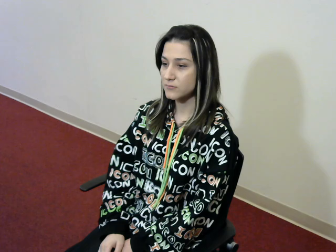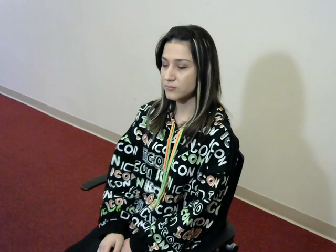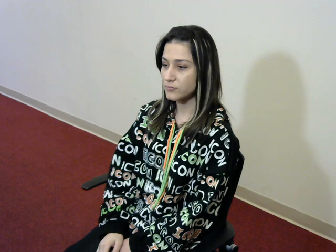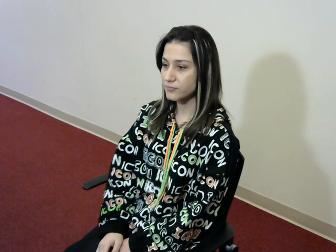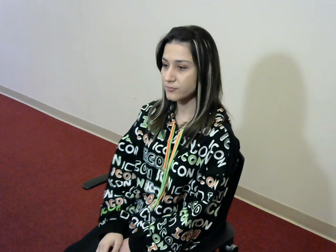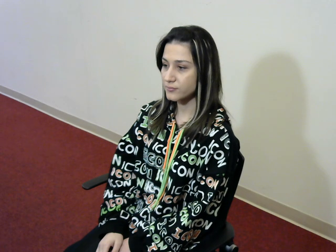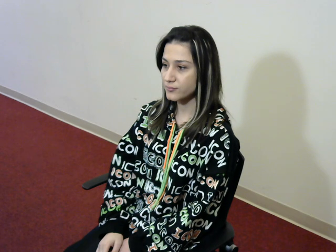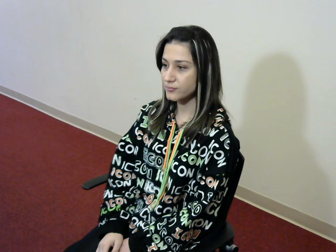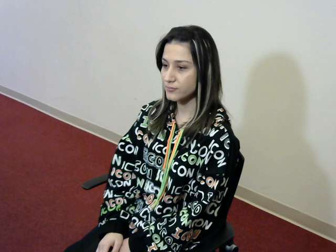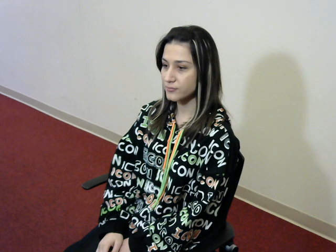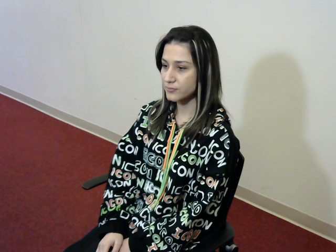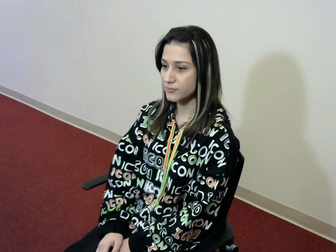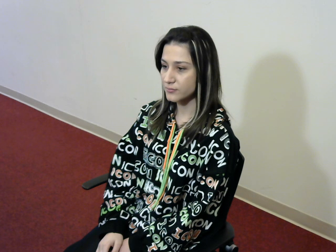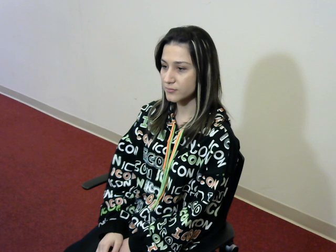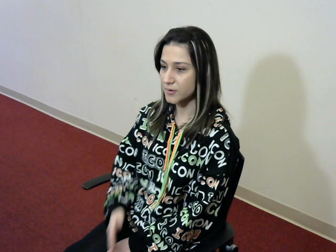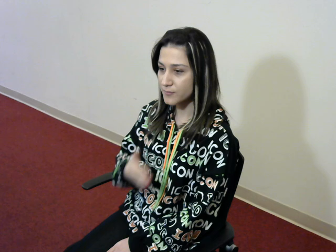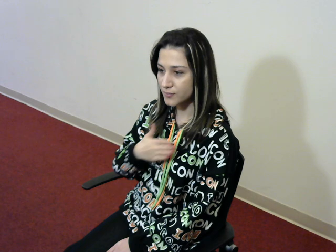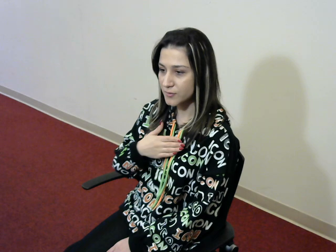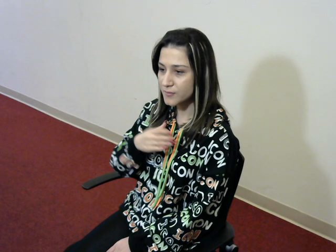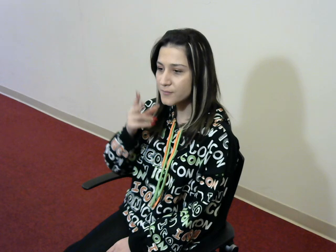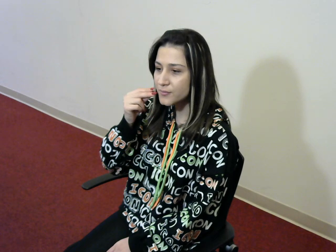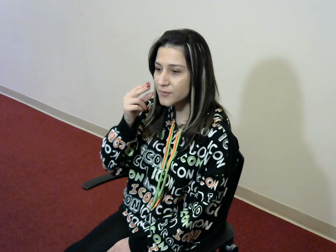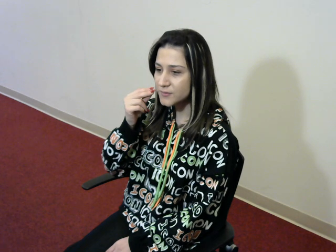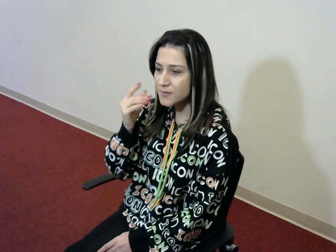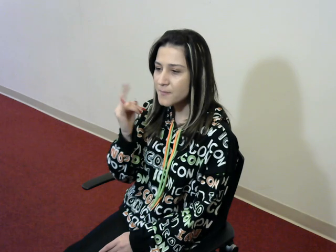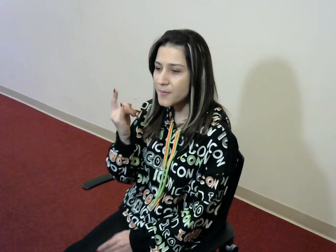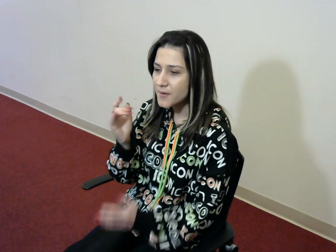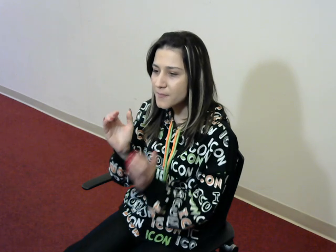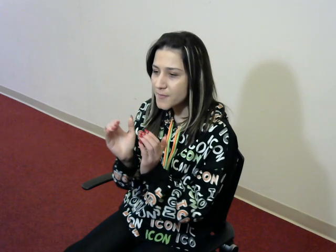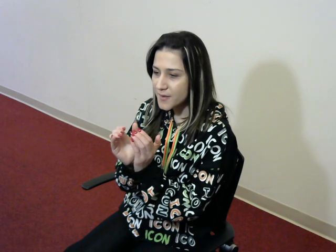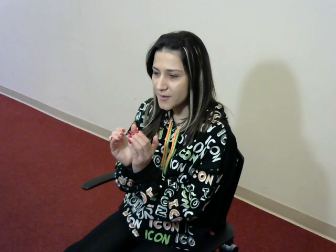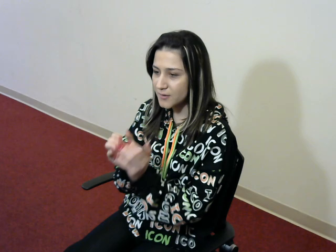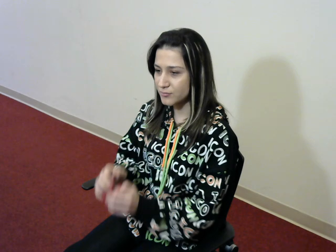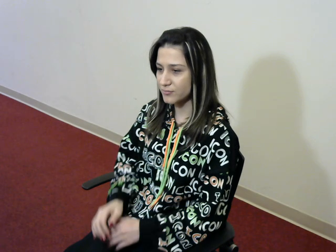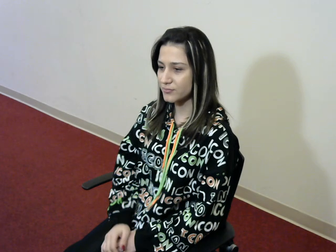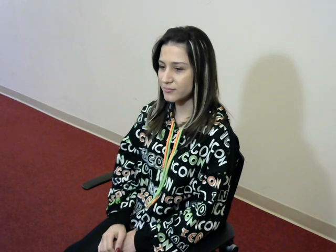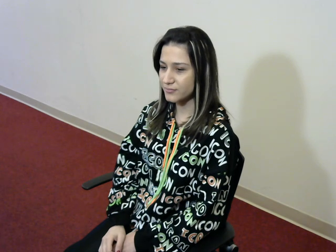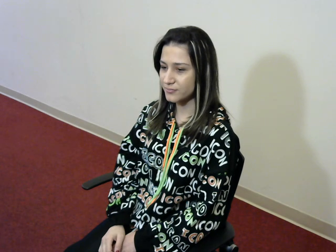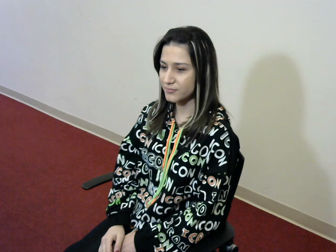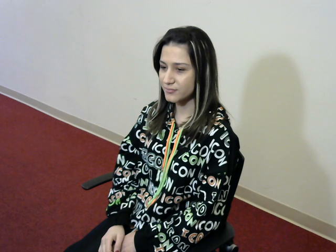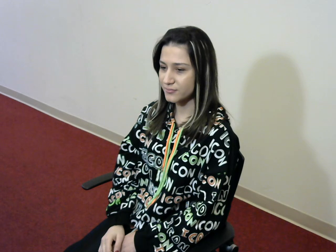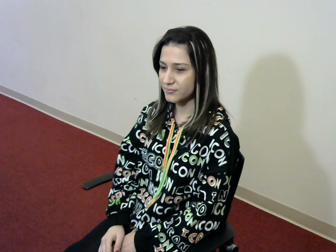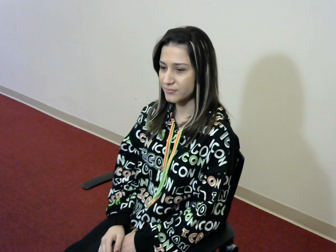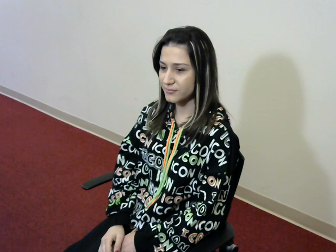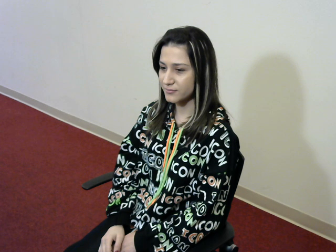Mənim pişiyim balacadır